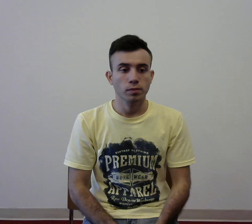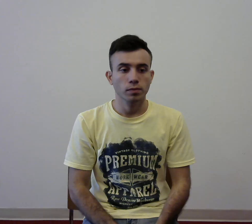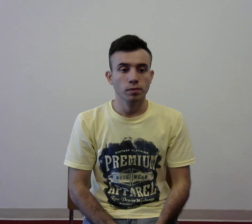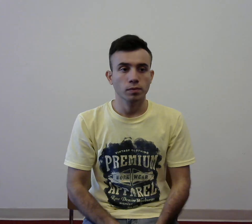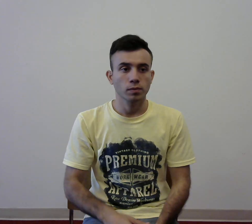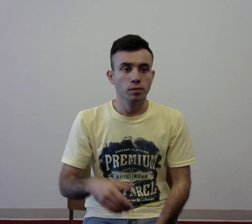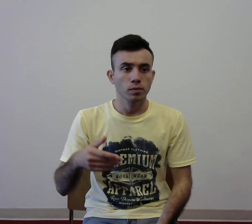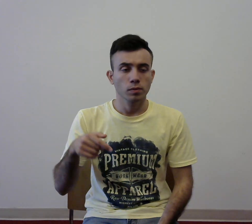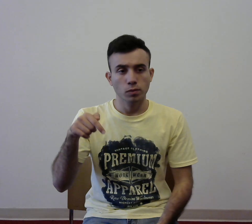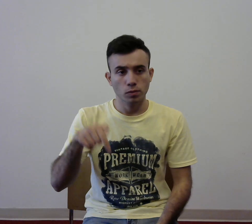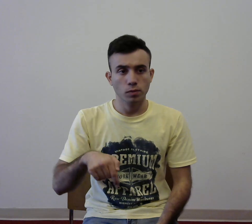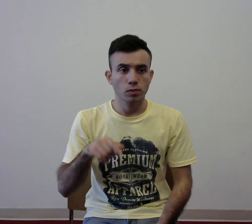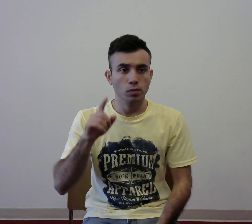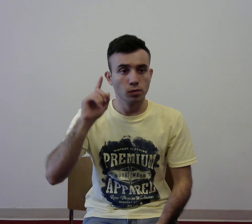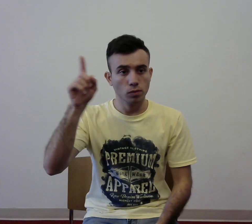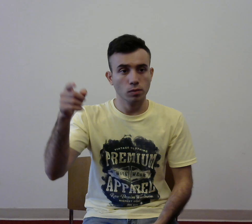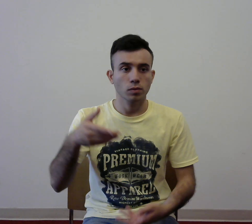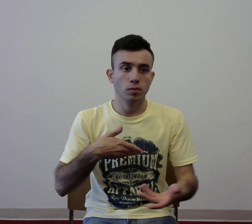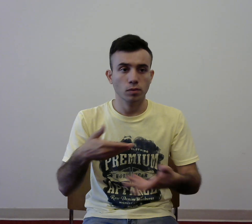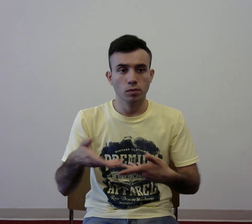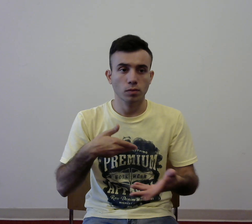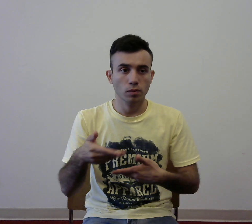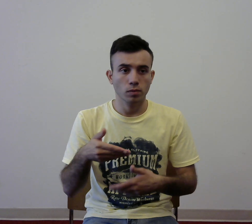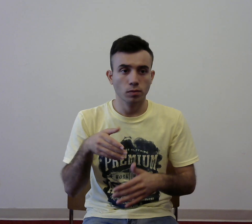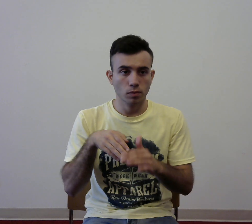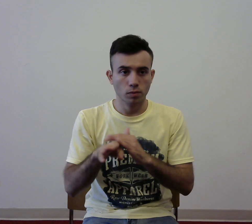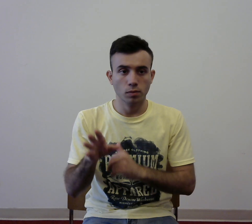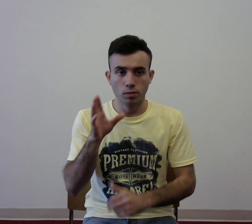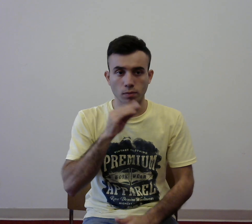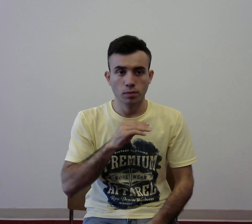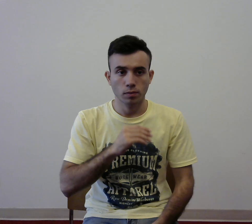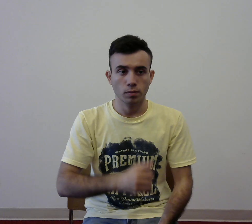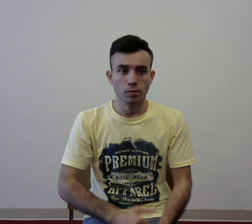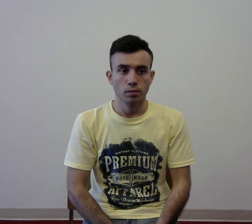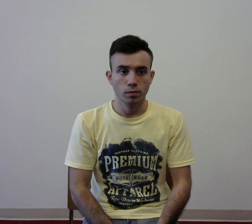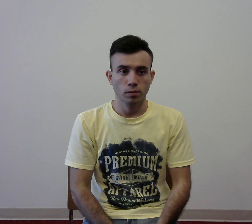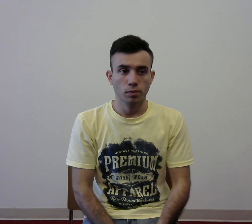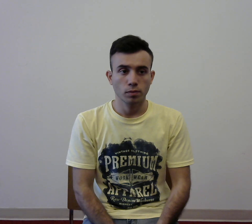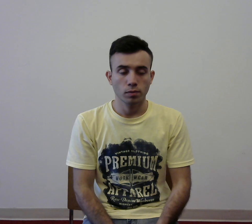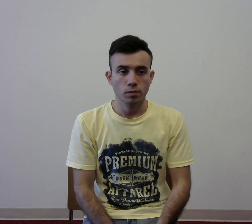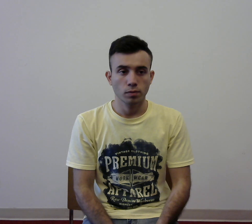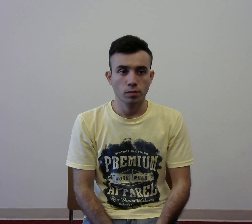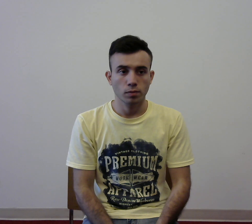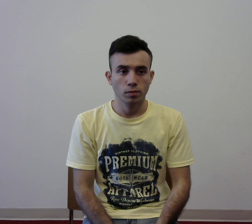Burdan ora piyada gedə bilərəmmi?